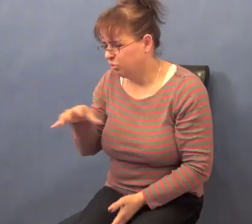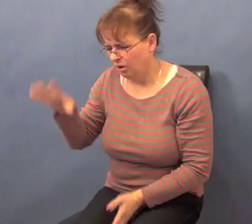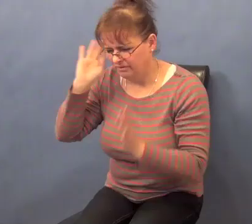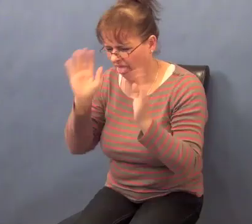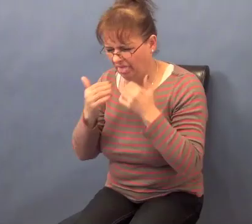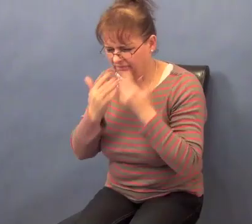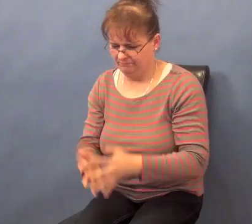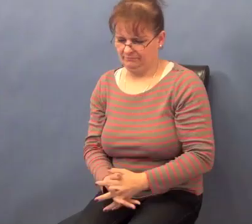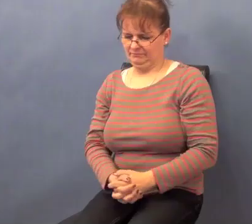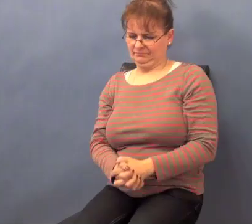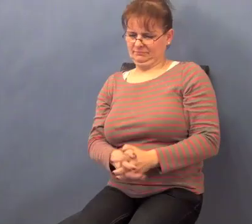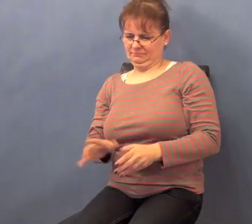Nie lubię złodziei, nie lubię!